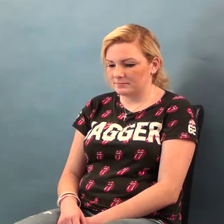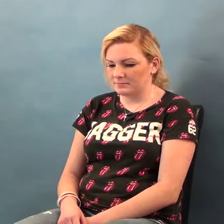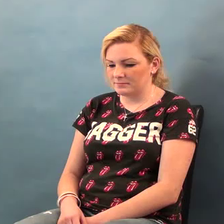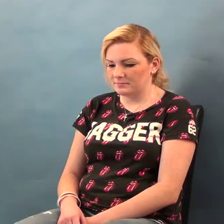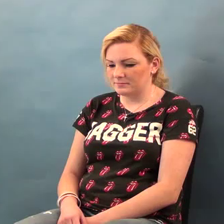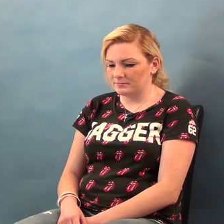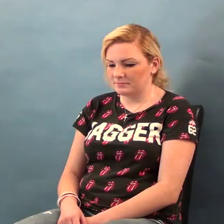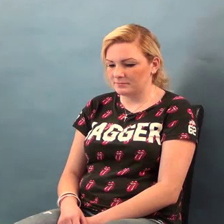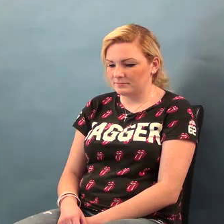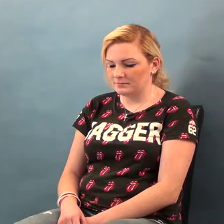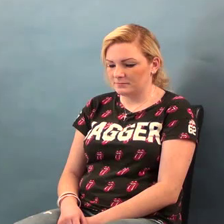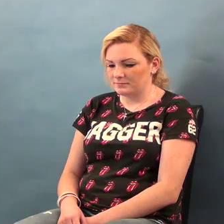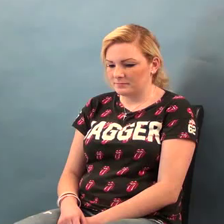Nie wiem, ile czasu zajmie mi ten wyjazd.